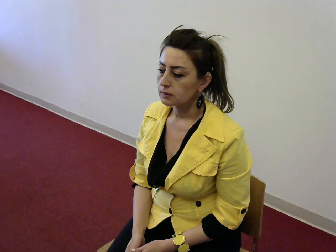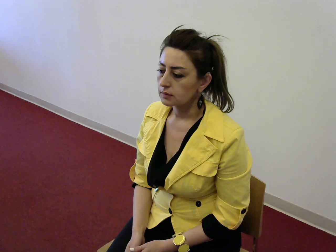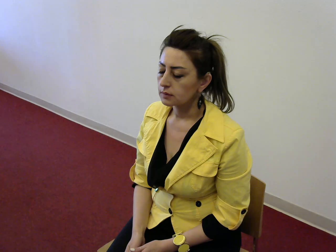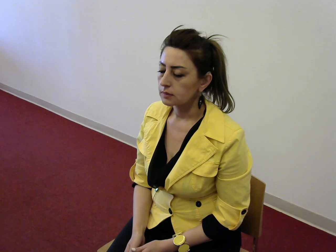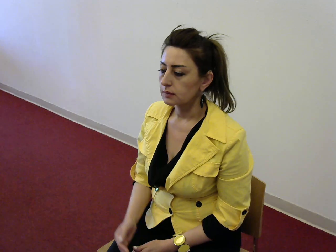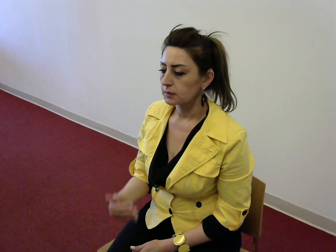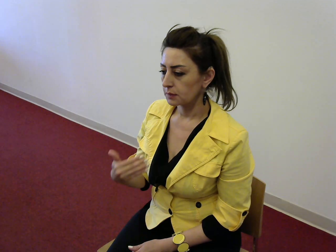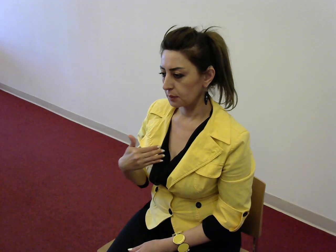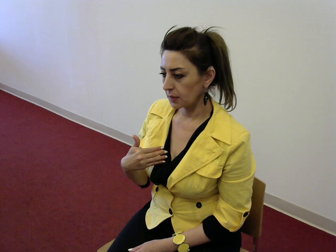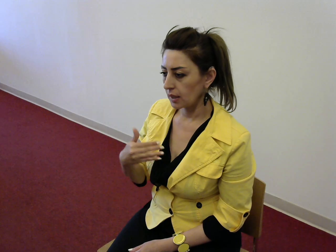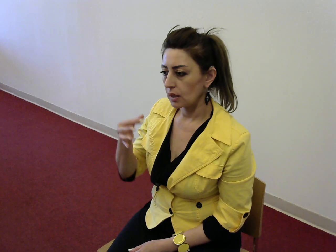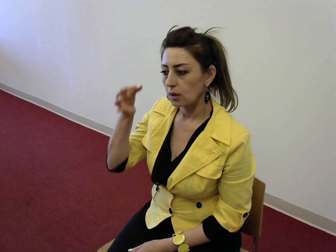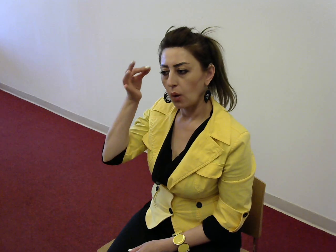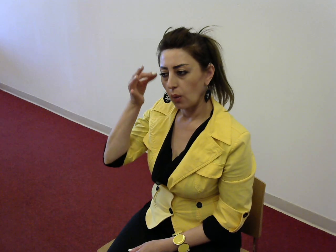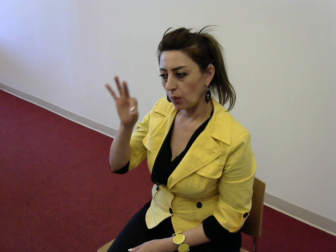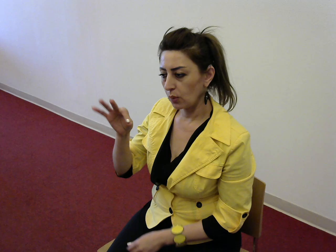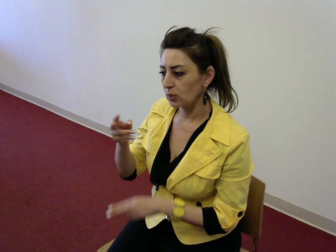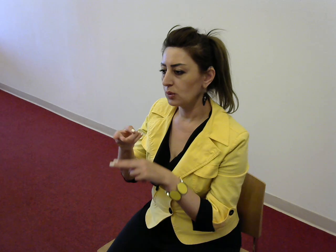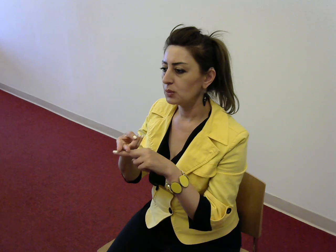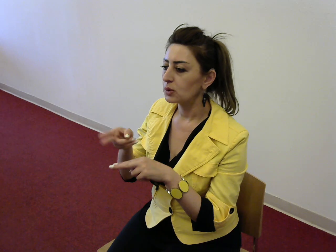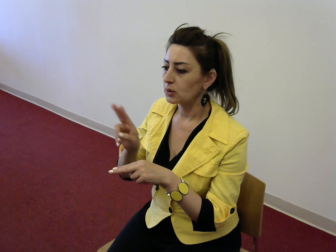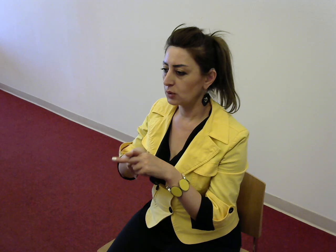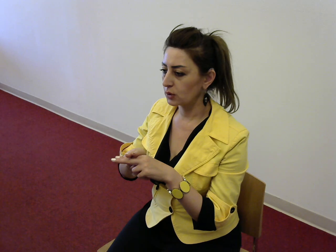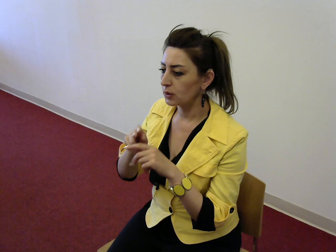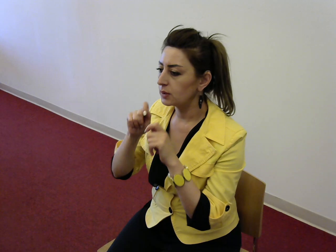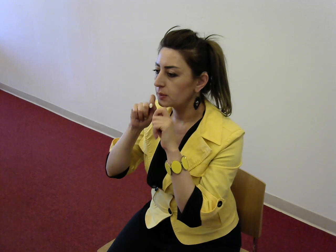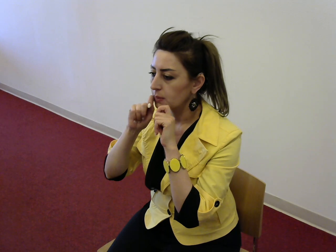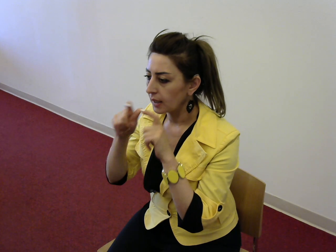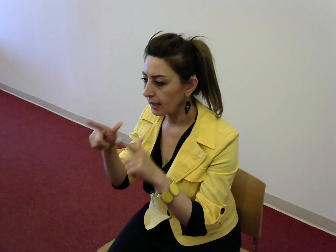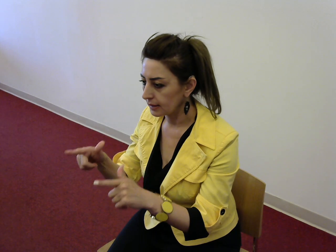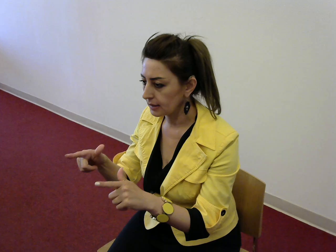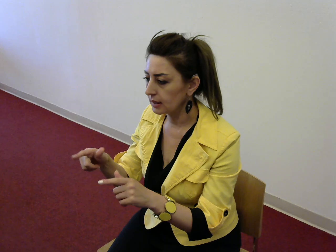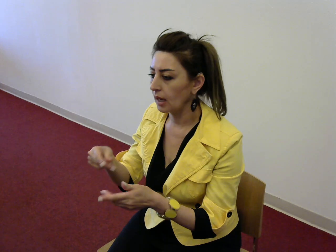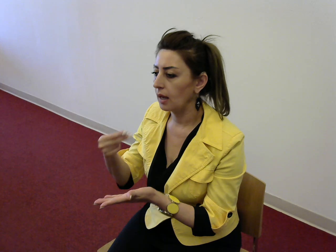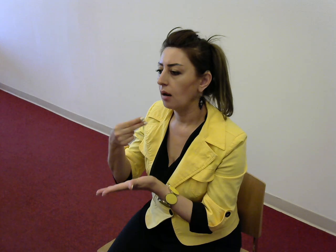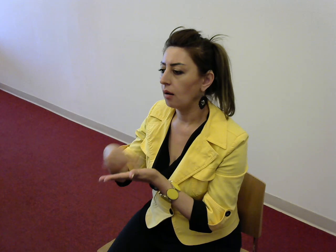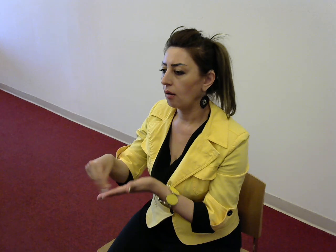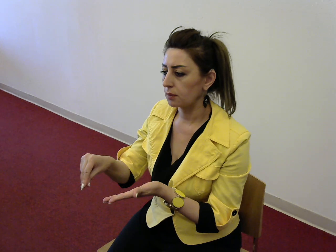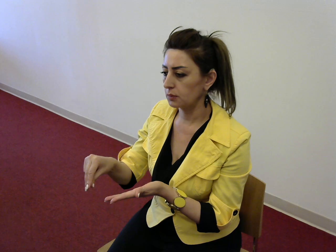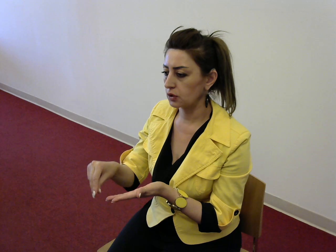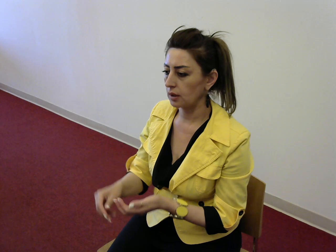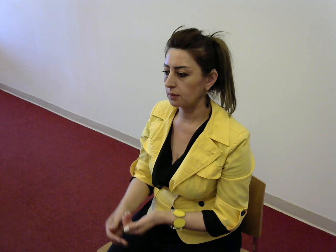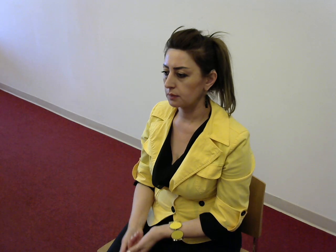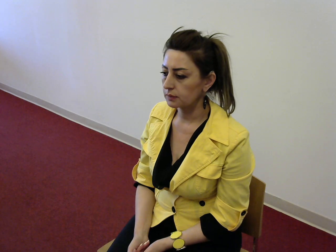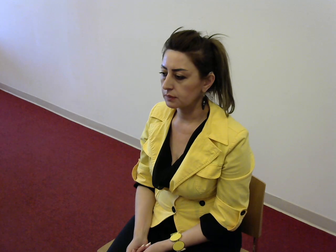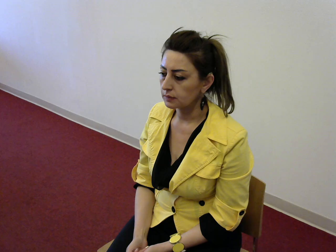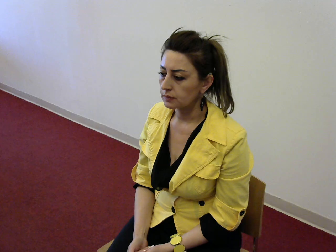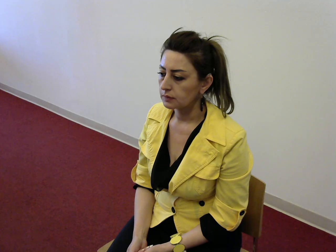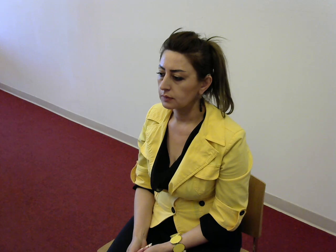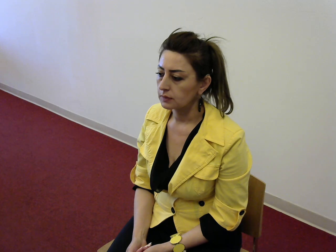Mən oğlum üçün hədiyyə almışam